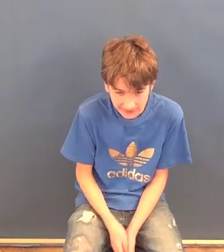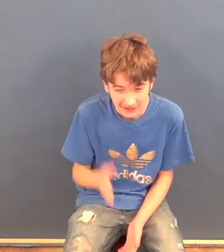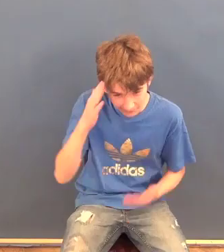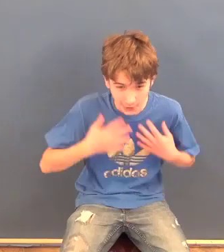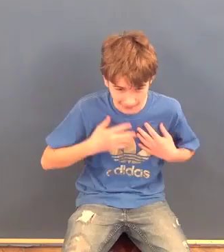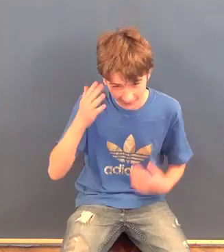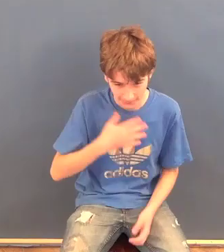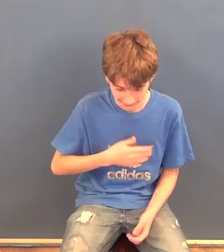Wiem, że lubi się kąpać.